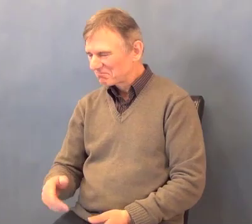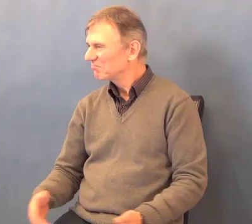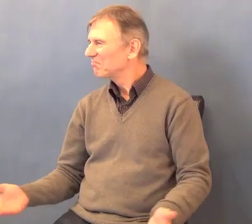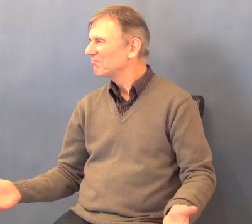Nie da rady.